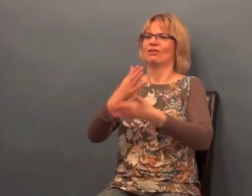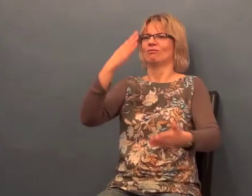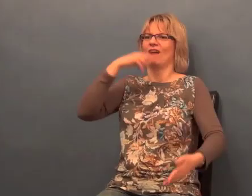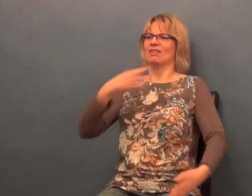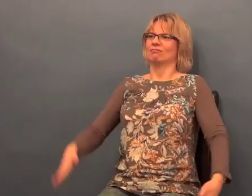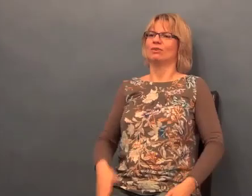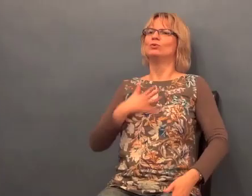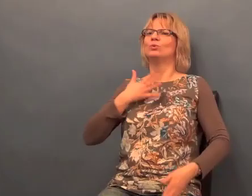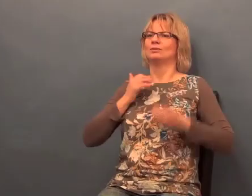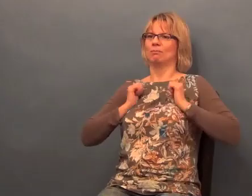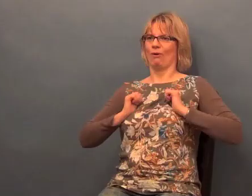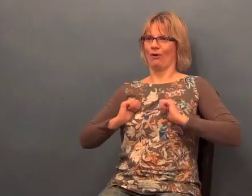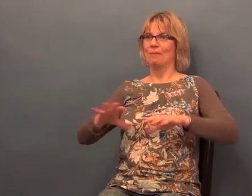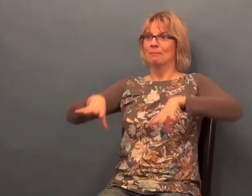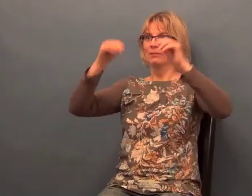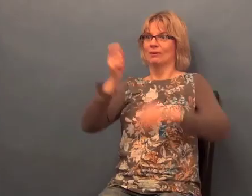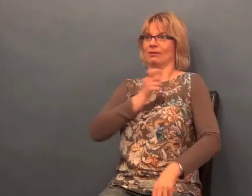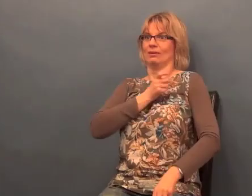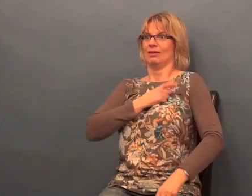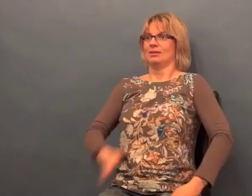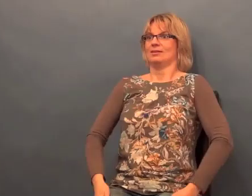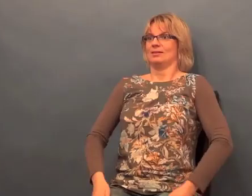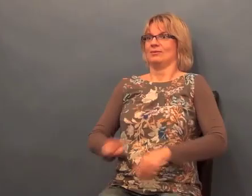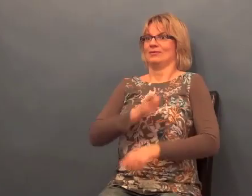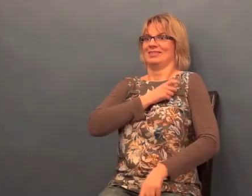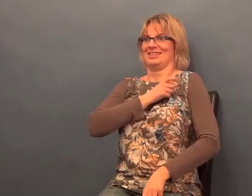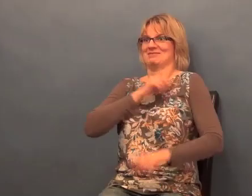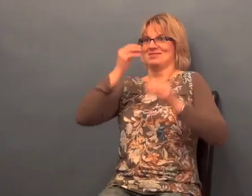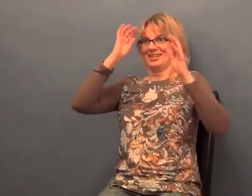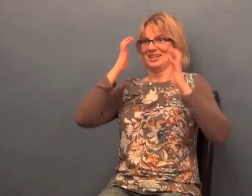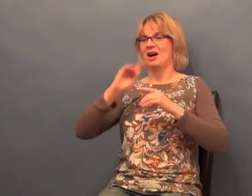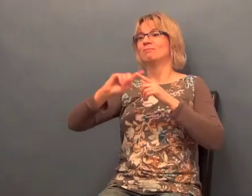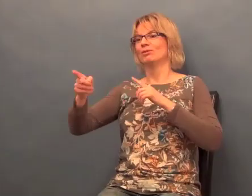Tylko tata, jak stoi spokojny, a na początku bał się i pocił ze strachu.